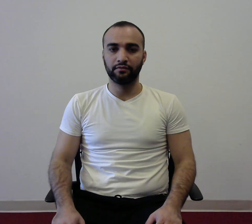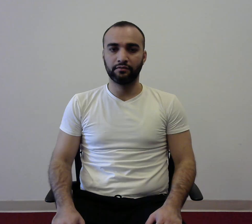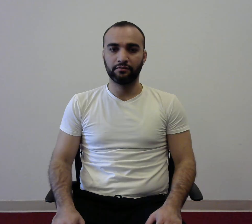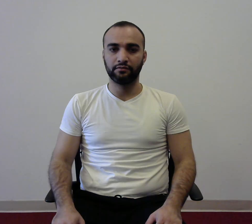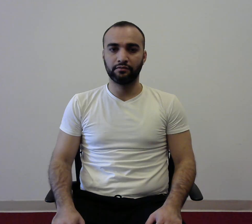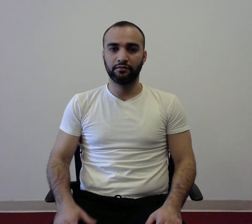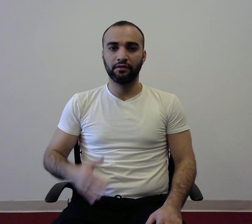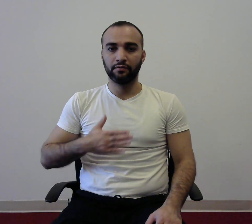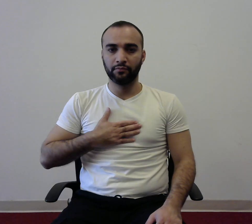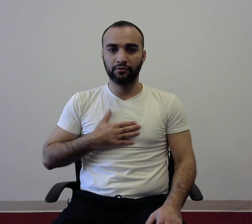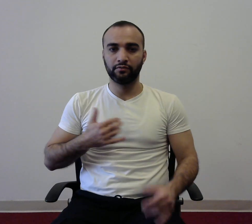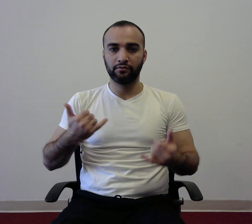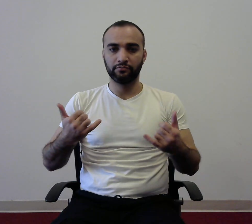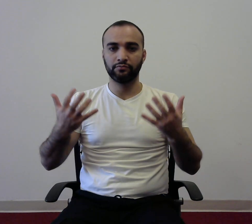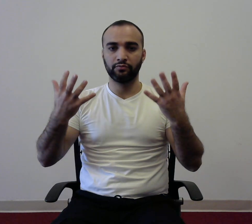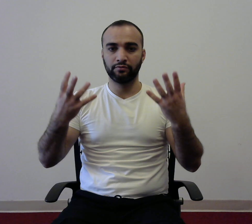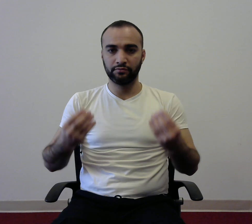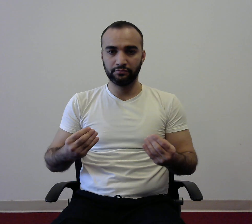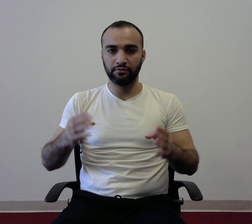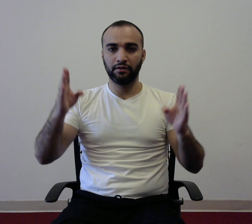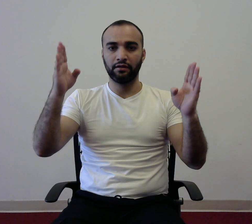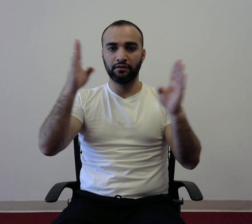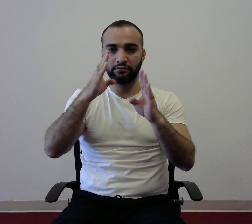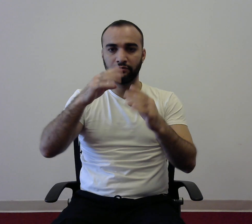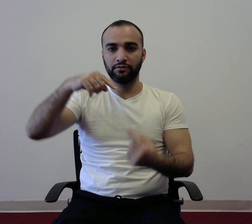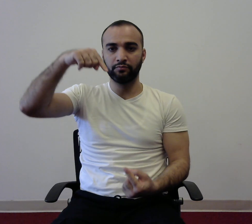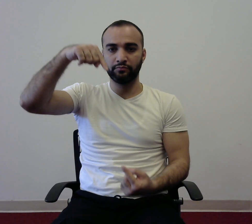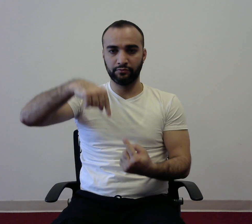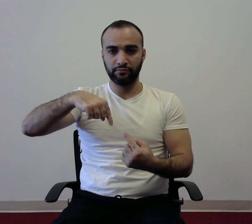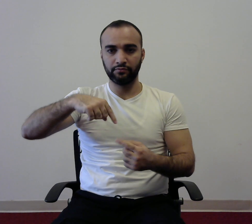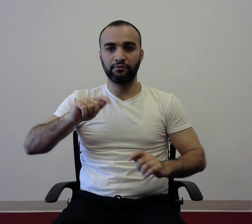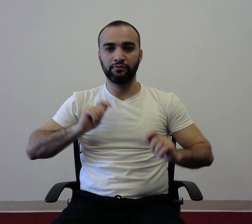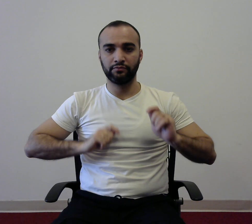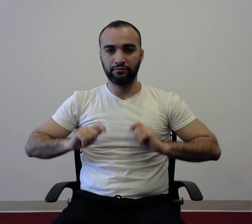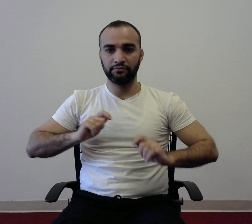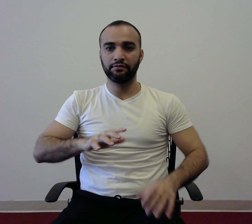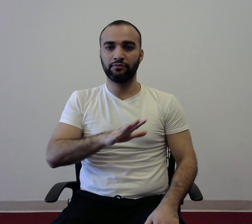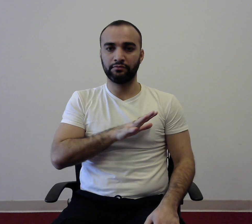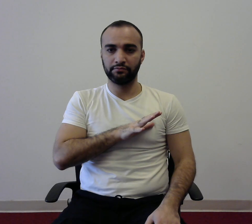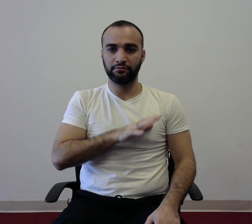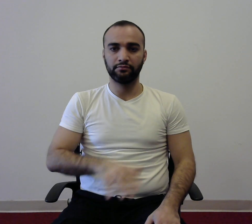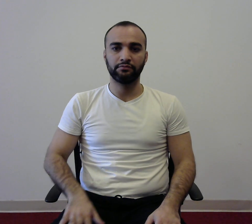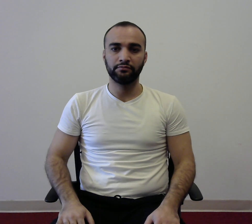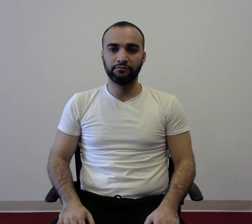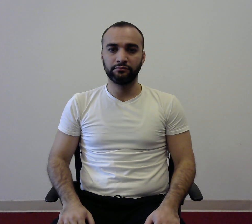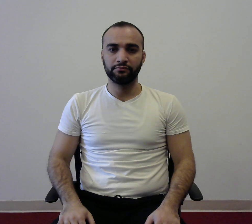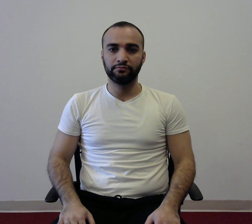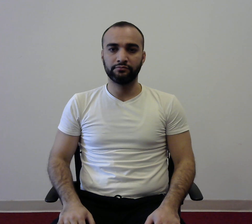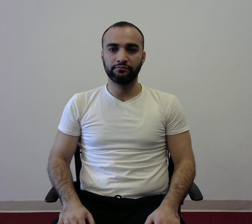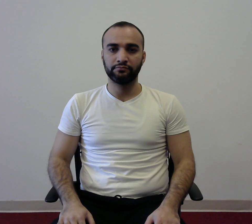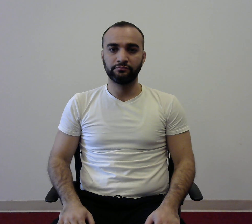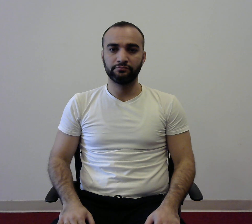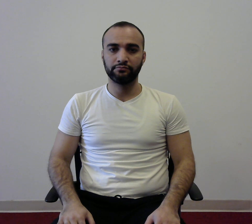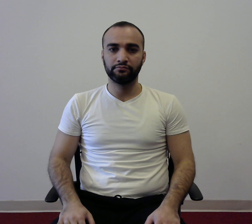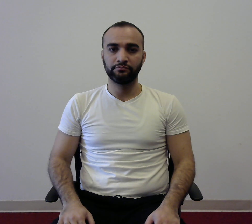Mən bu gün havaya uyğun geyinməmişəm